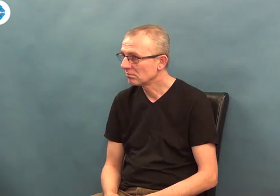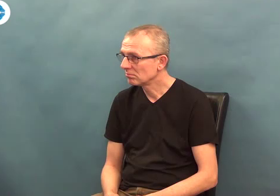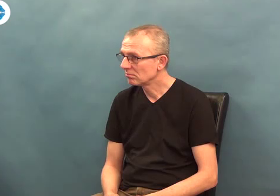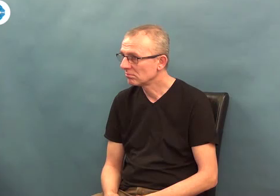Ja...